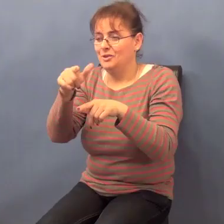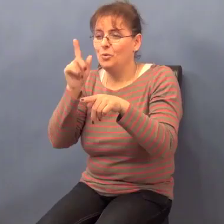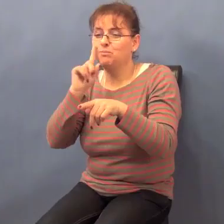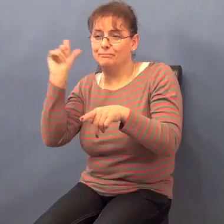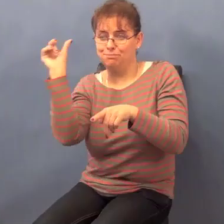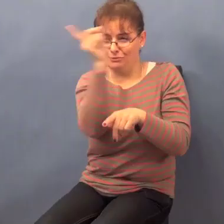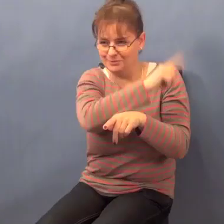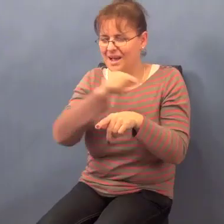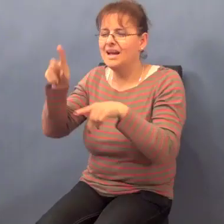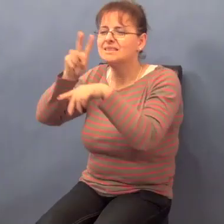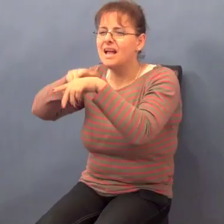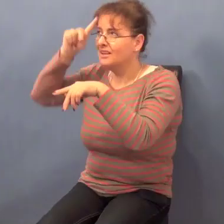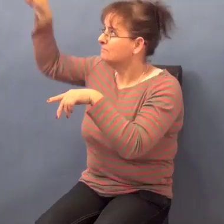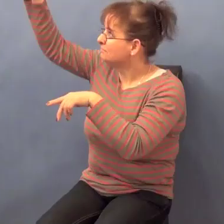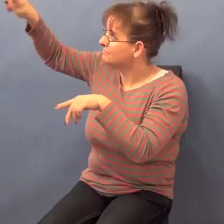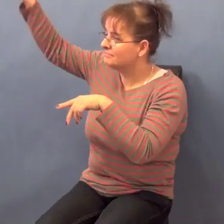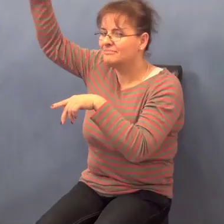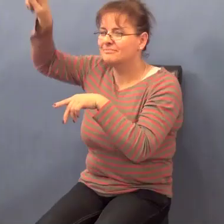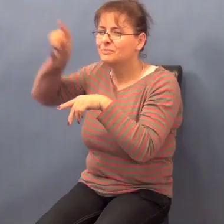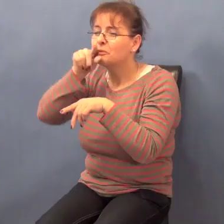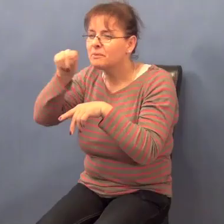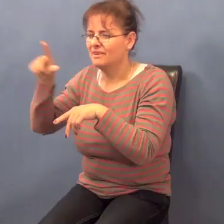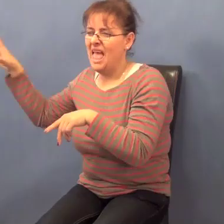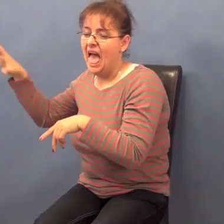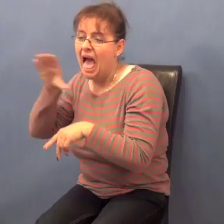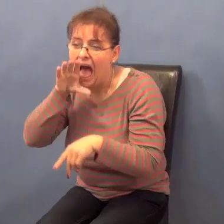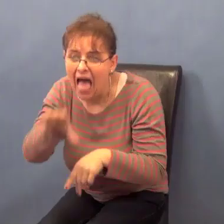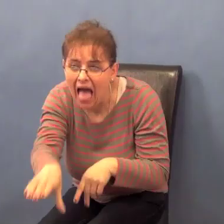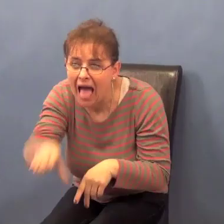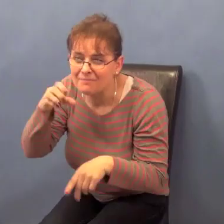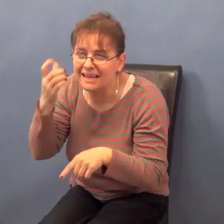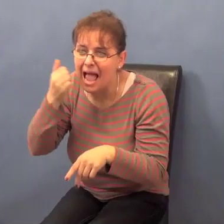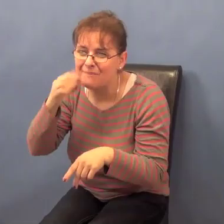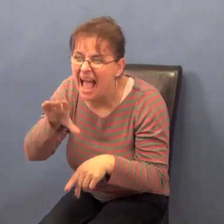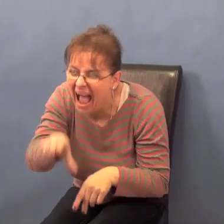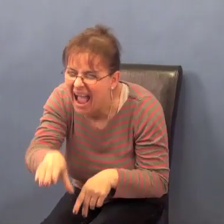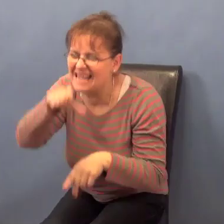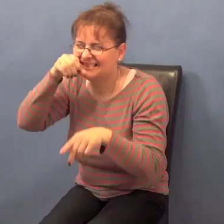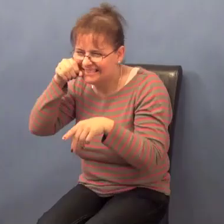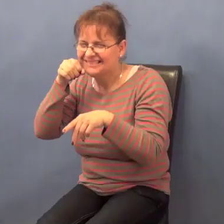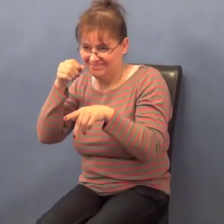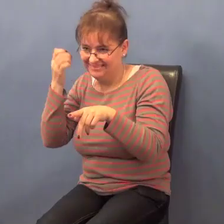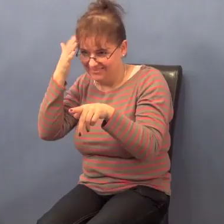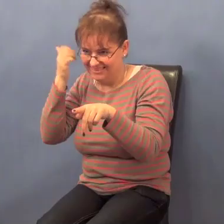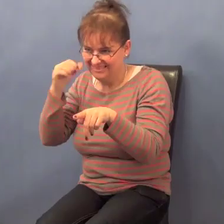Akurat ten chłopiec wychodzi, a obok jest zegar wiszący na ścianie z ptaszkiem, który wychodzi i zabiera jabłka.